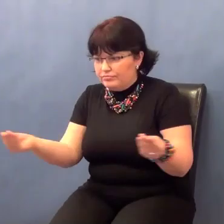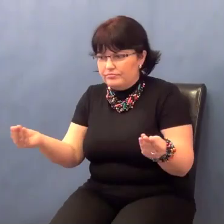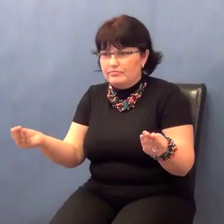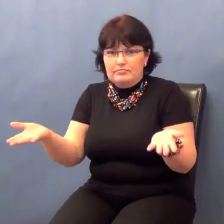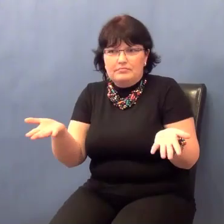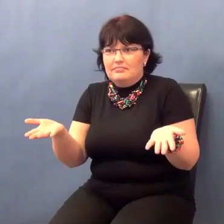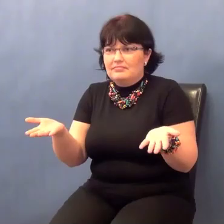Zniknęły.